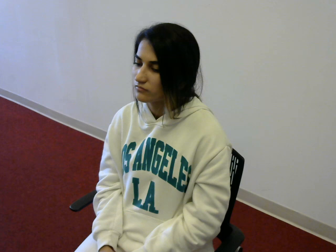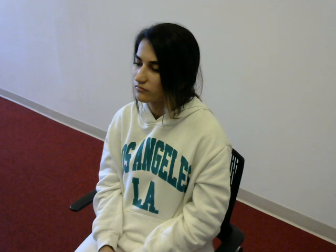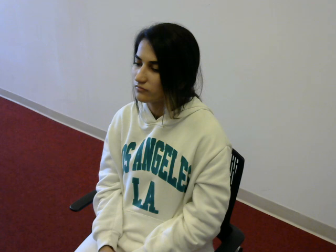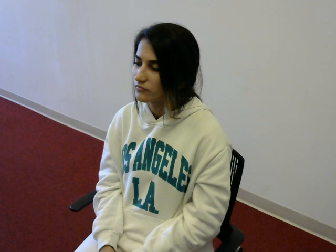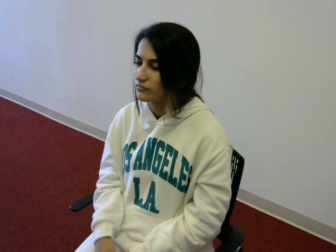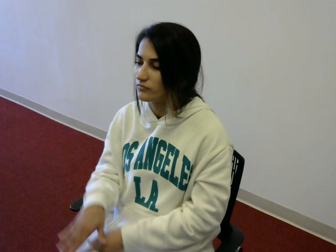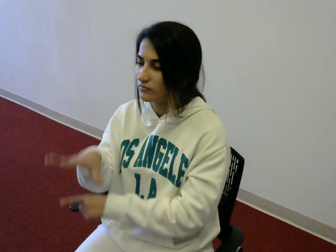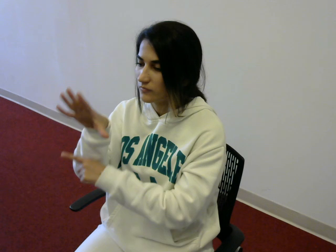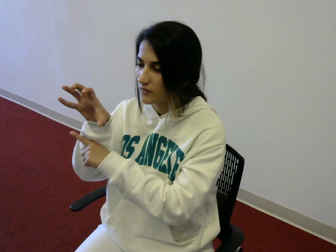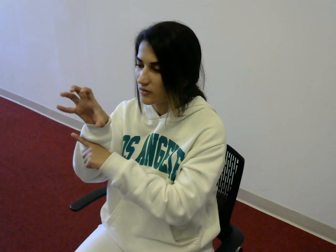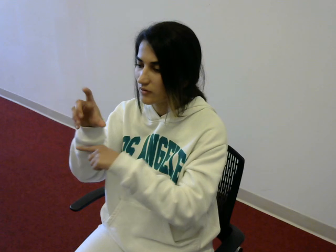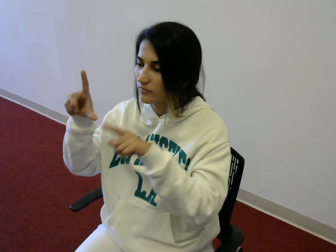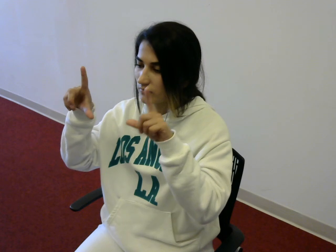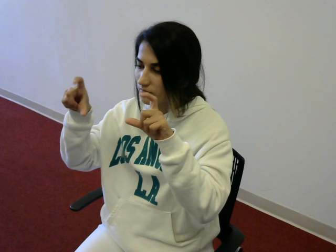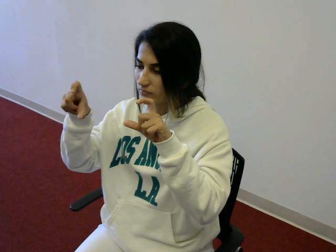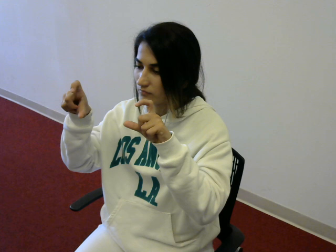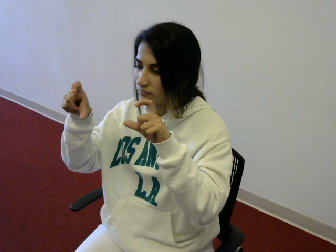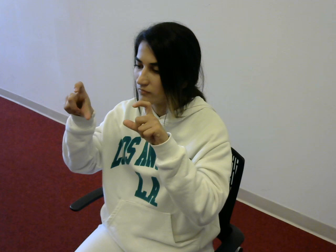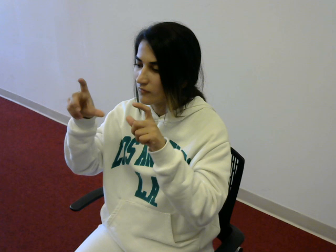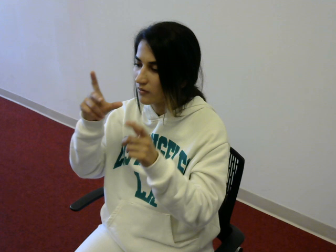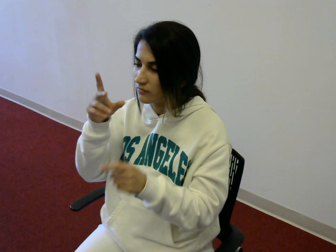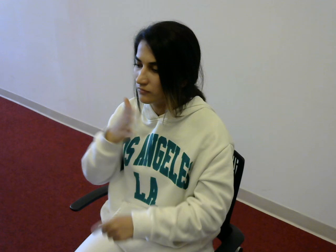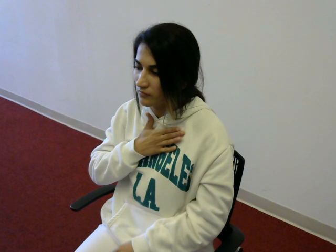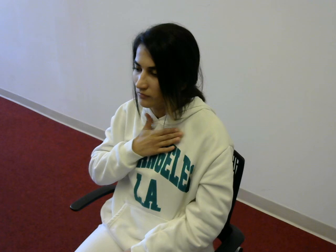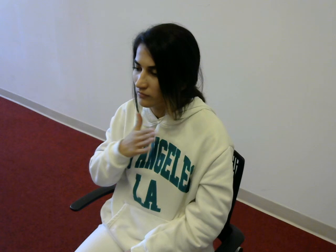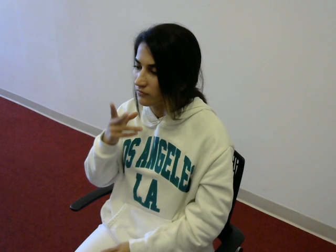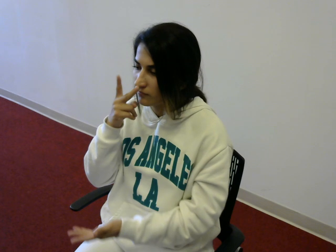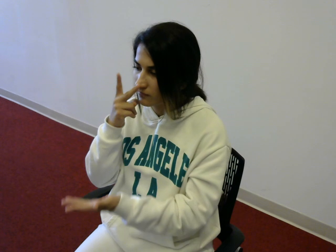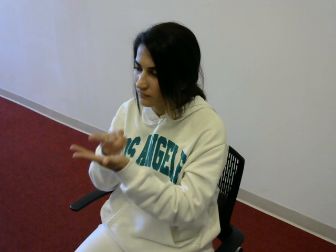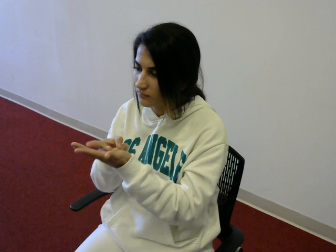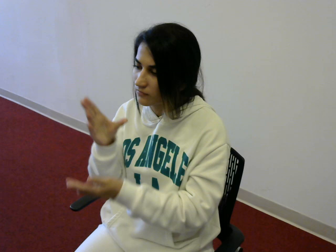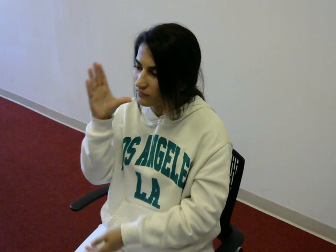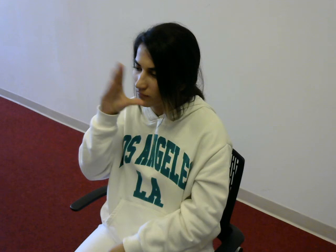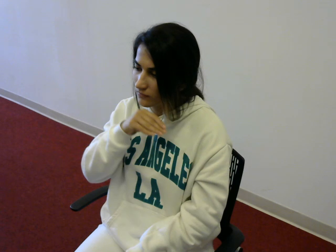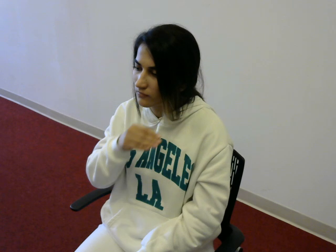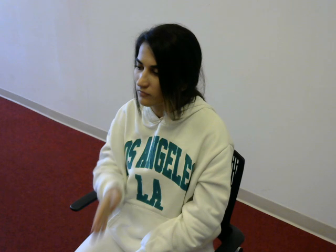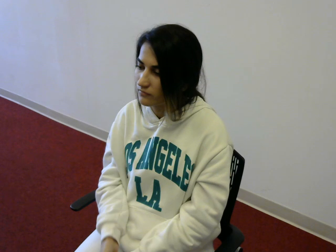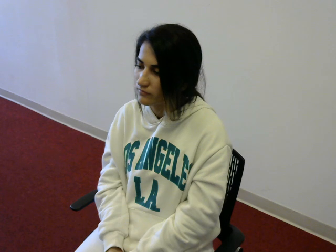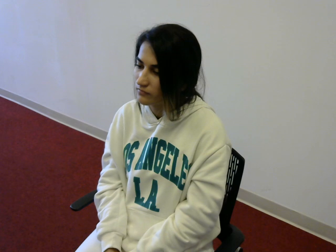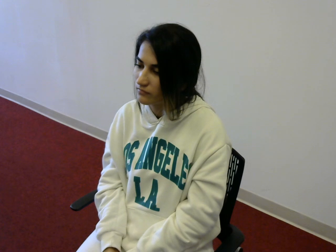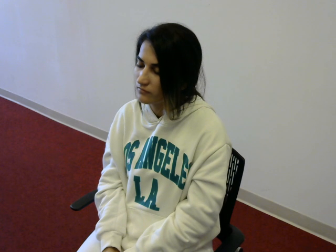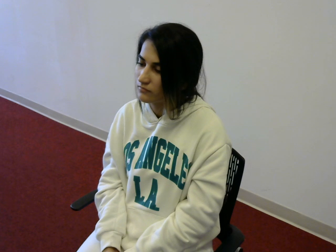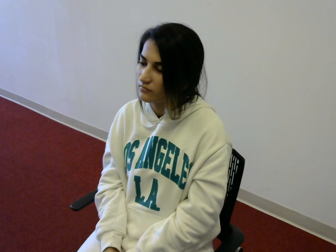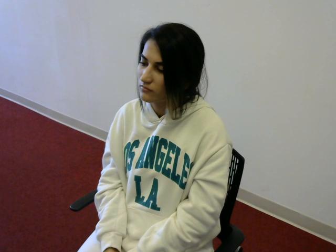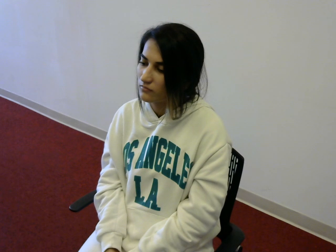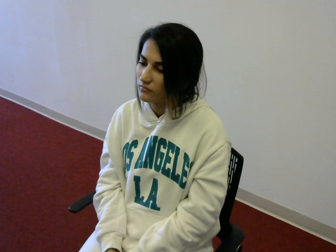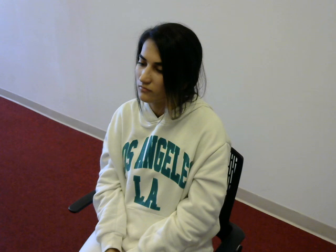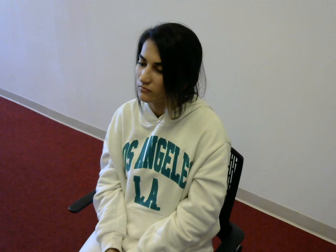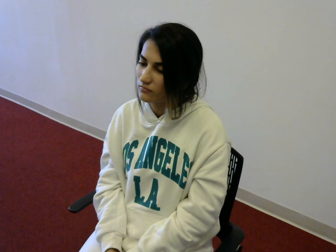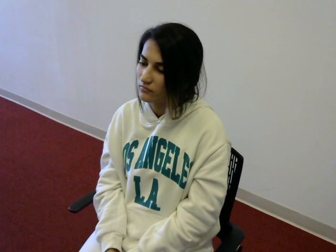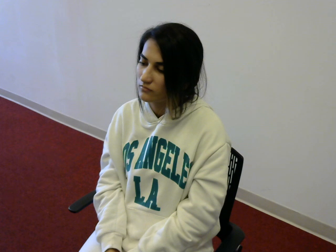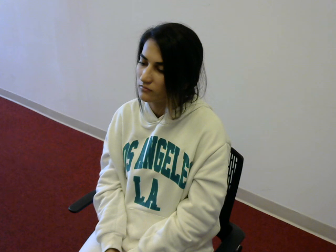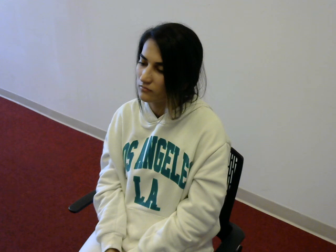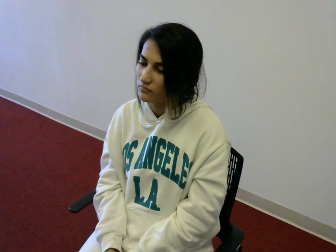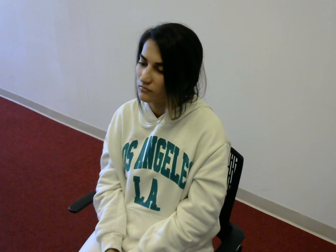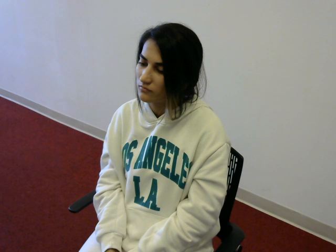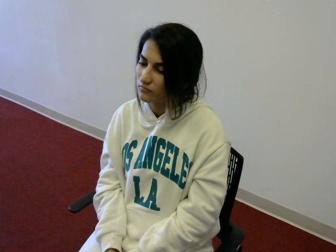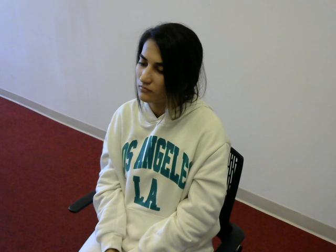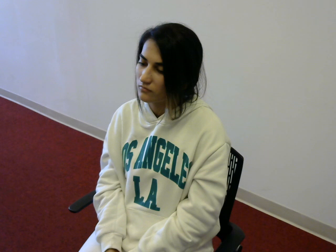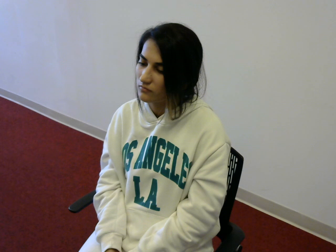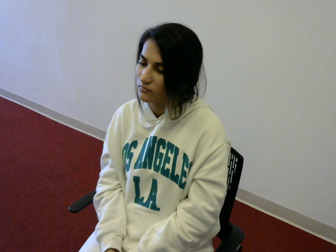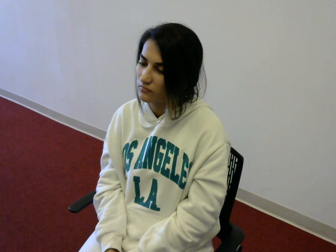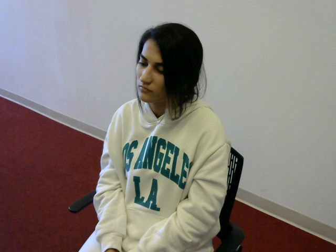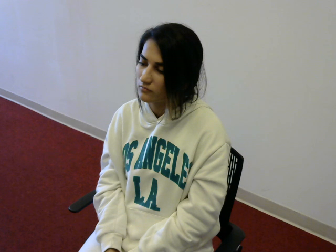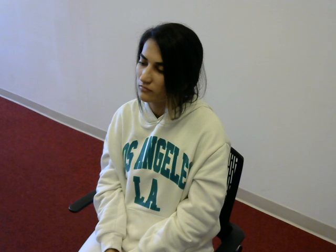Çəkdiyin şəkilləri mənə göstərə bilərsənmi?